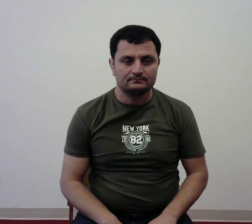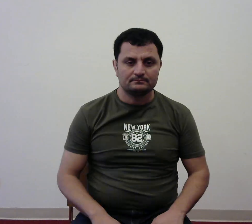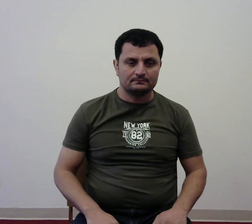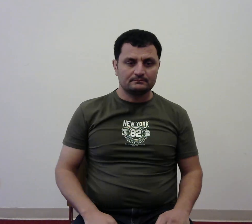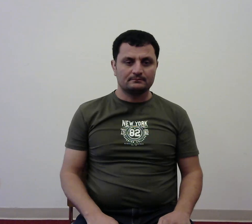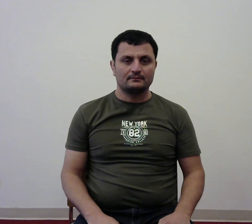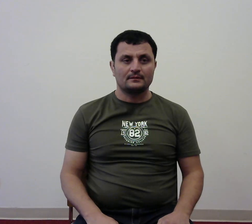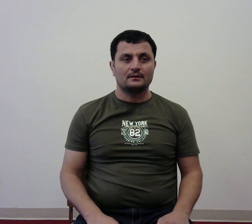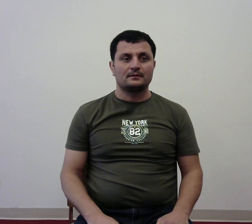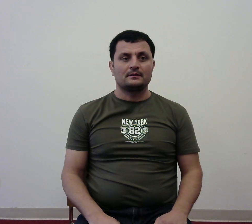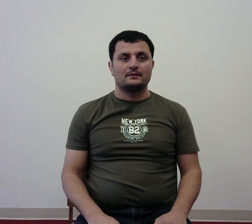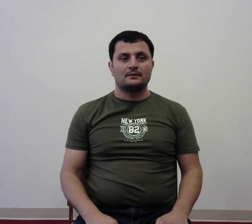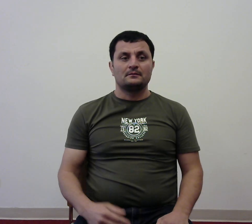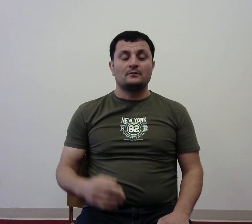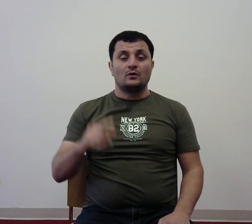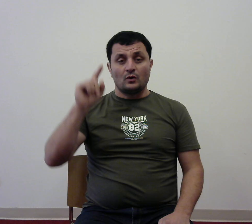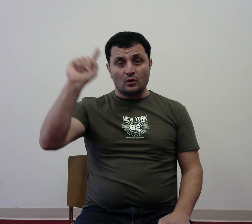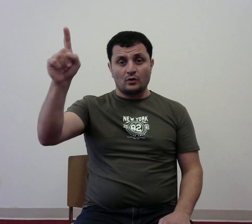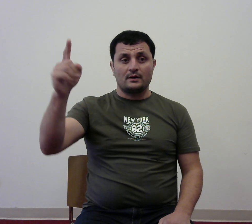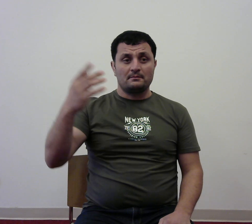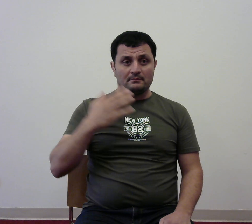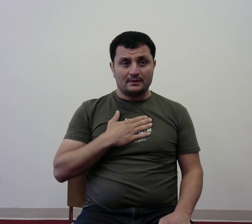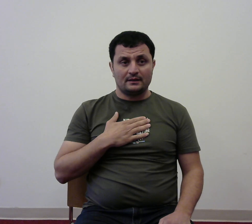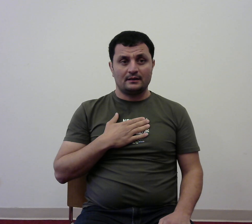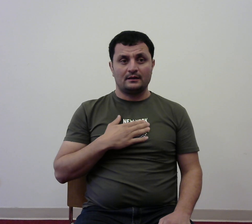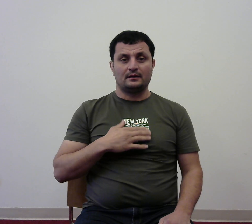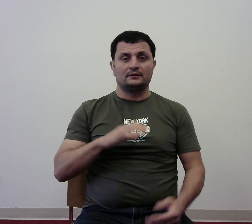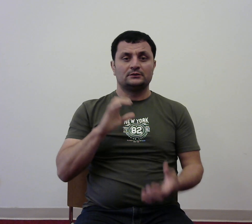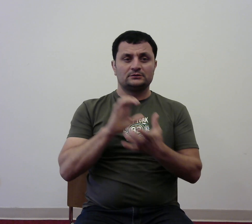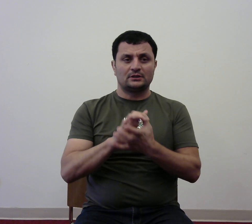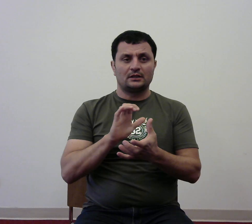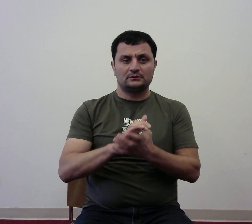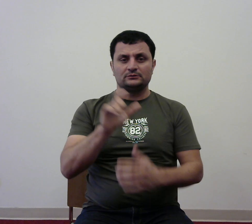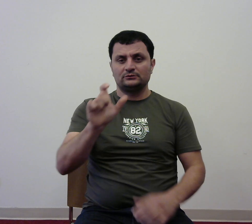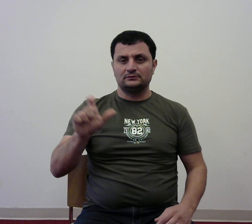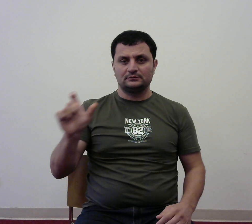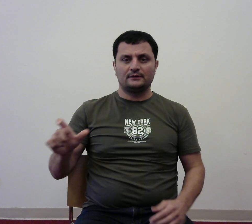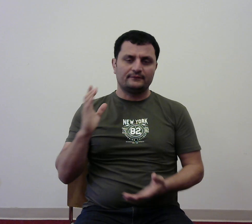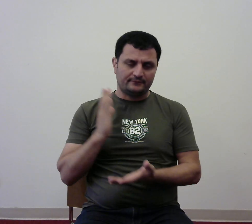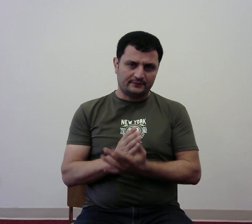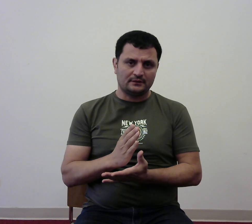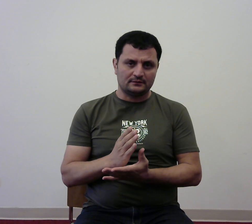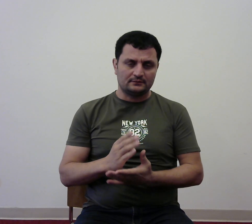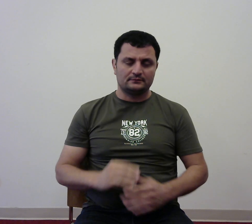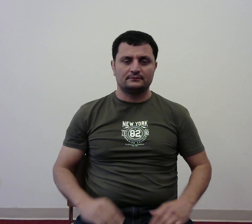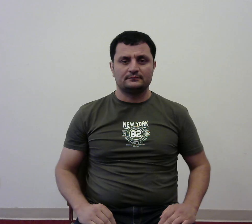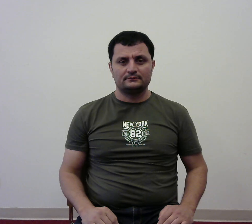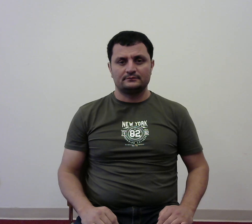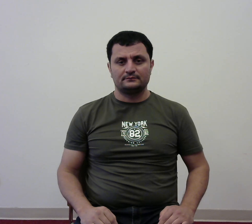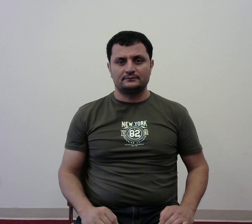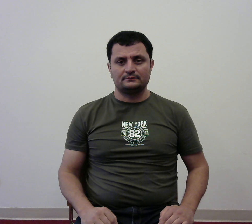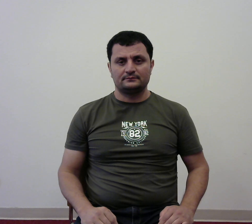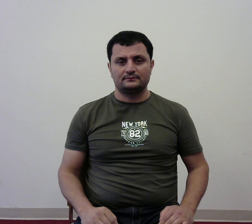Orda mənim tanıdığım insanlar var